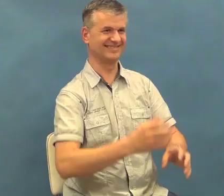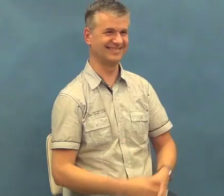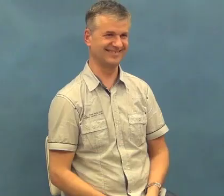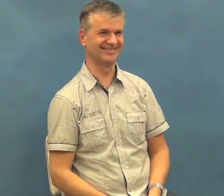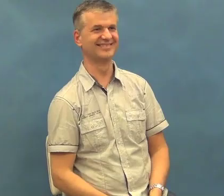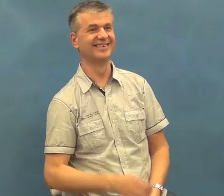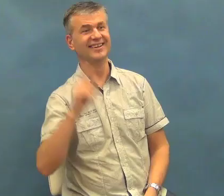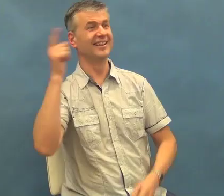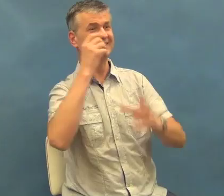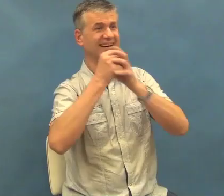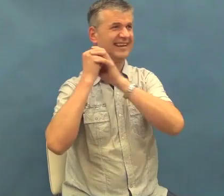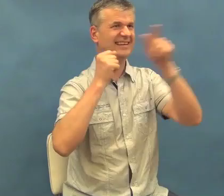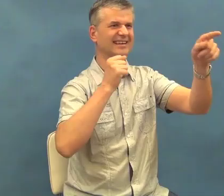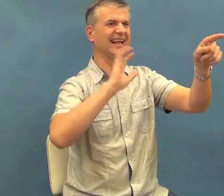Oni walili, a potem nie.